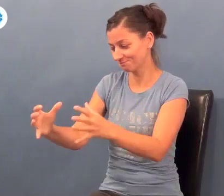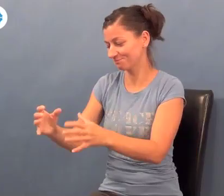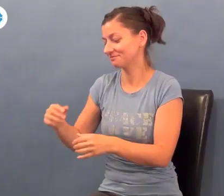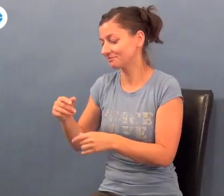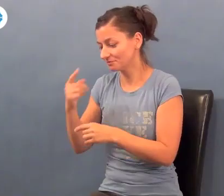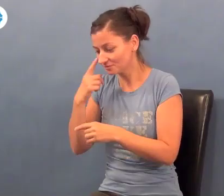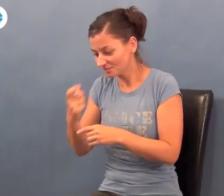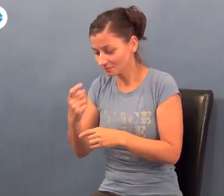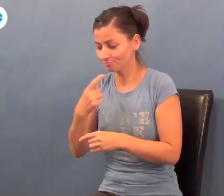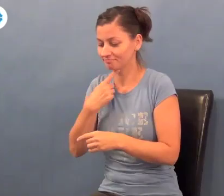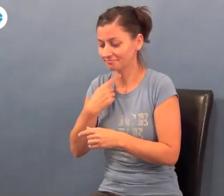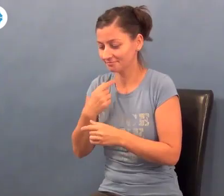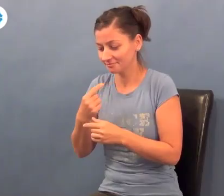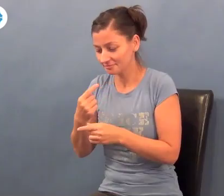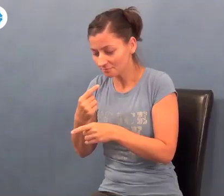Zauważyli je i mieli na nie ochotę.